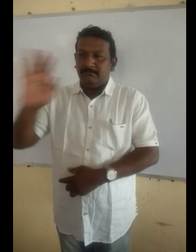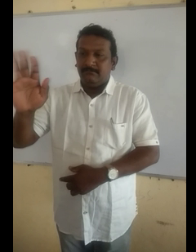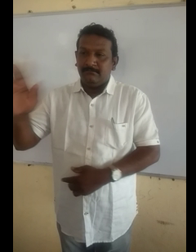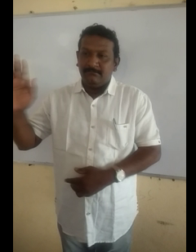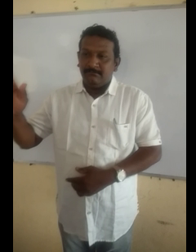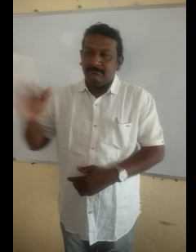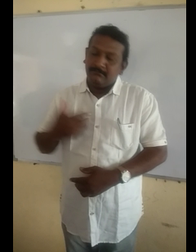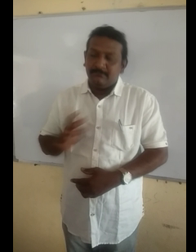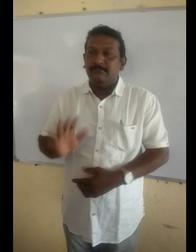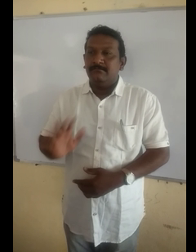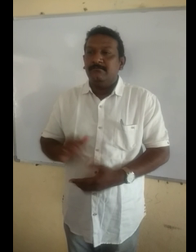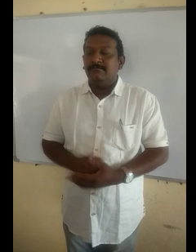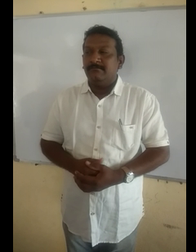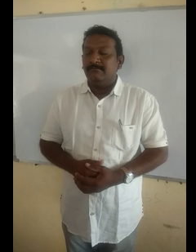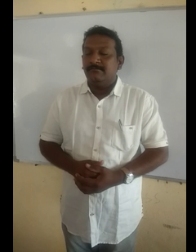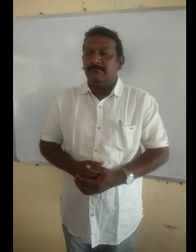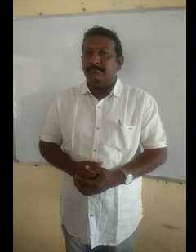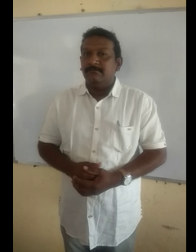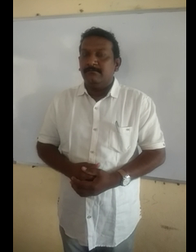do not worry